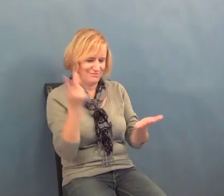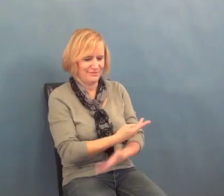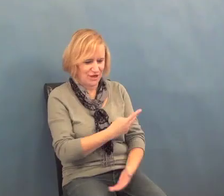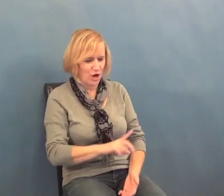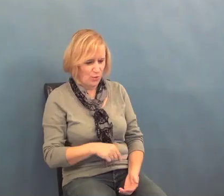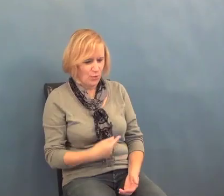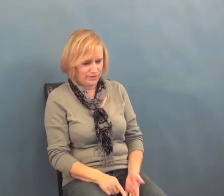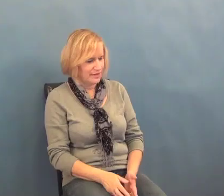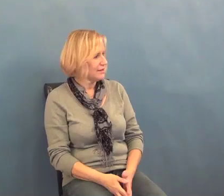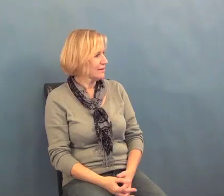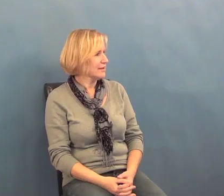Można się poślizgnąć na tym lodzie.